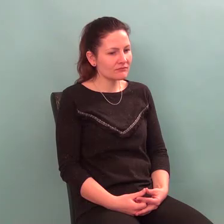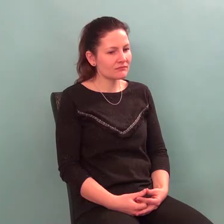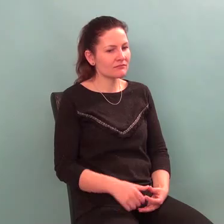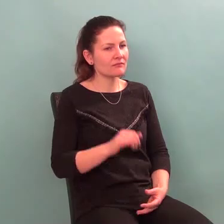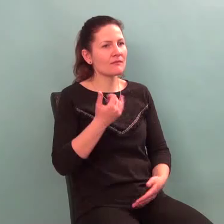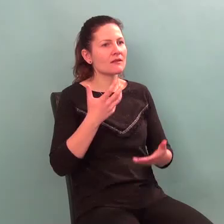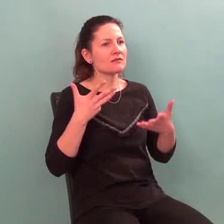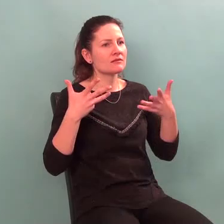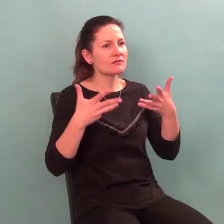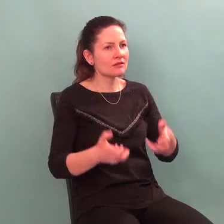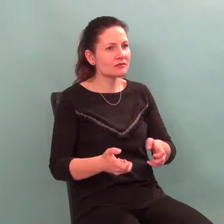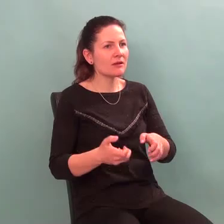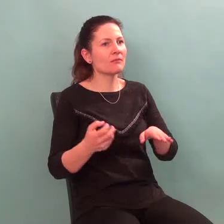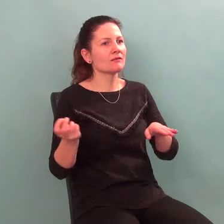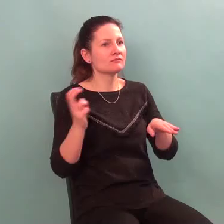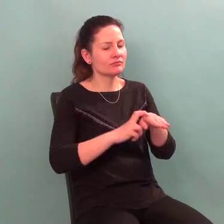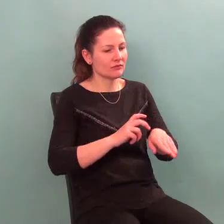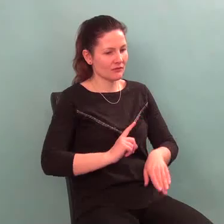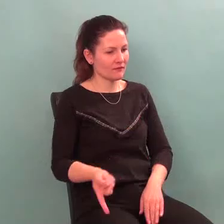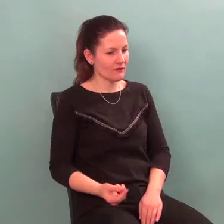Jak samochód się zatrzymał, to nie wolno wsiadać.